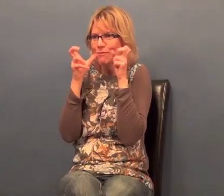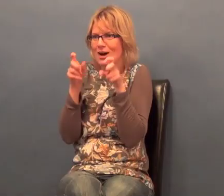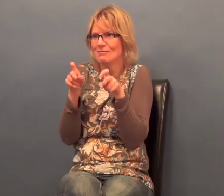Bez wody.